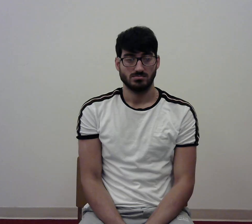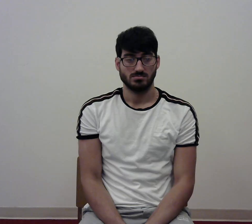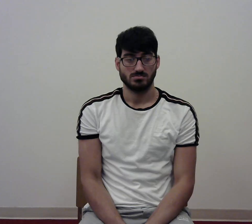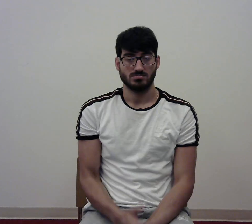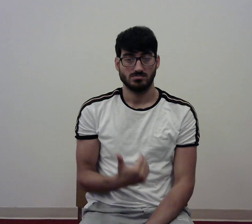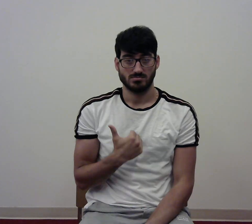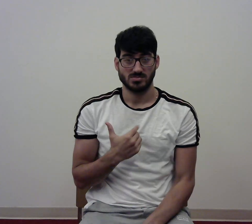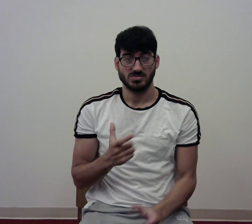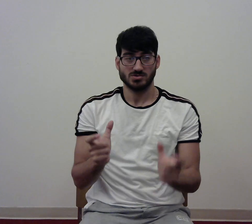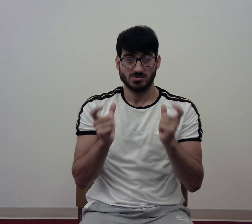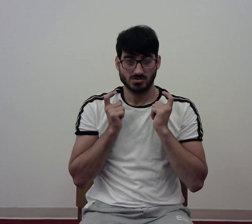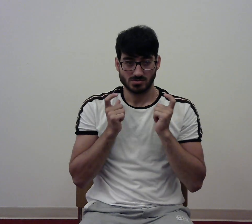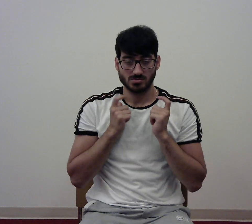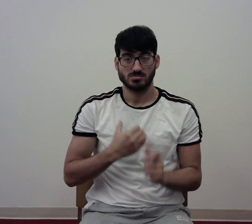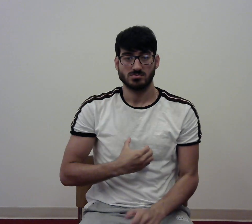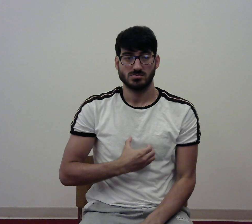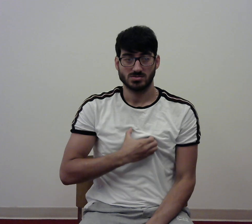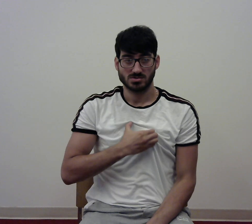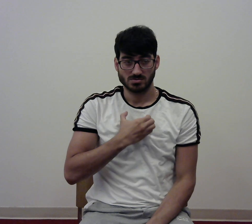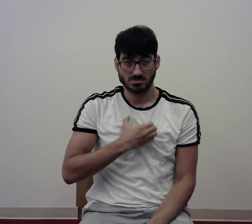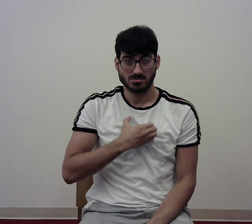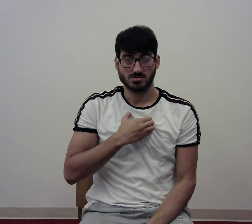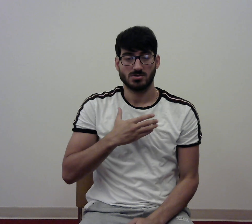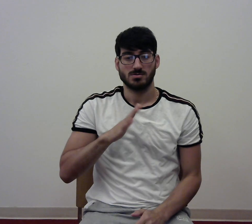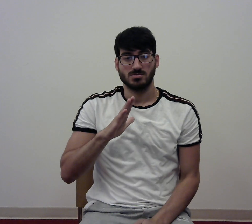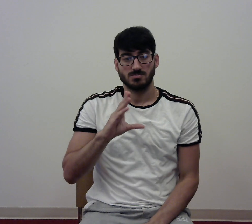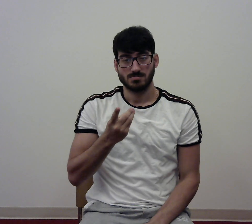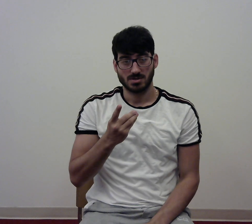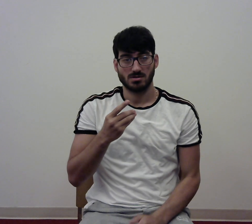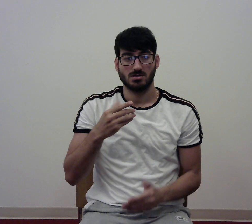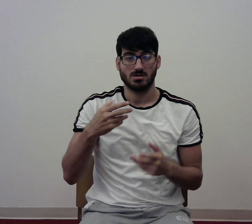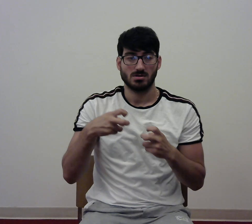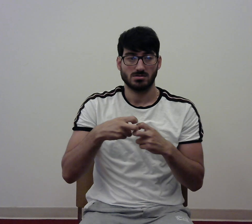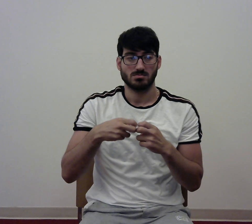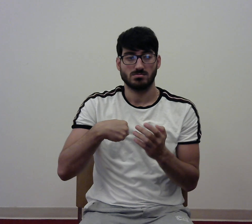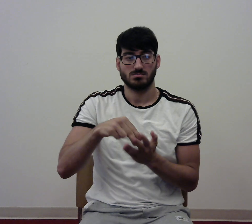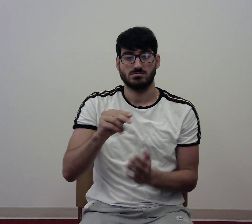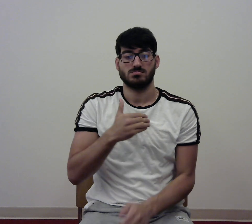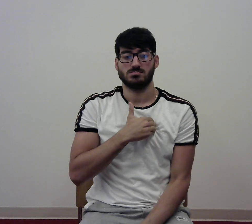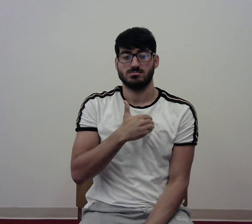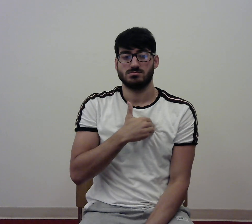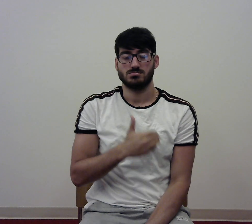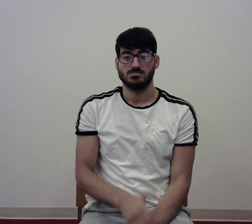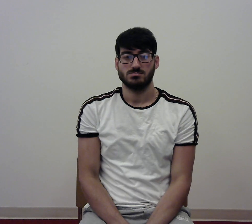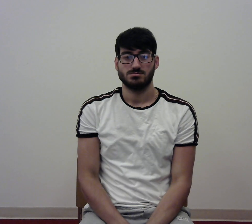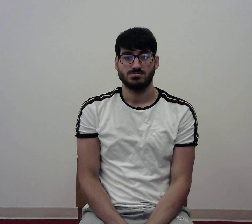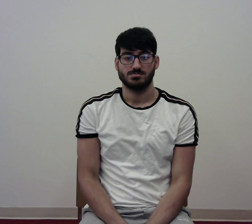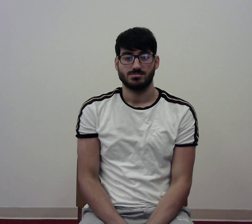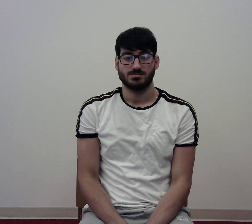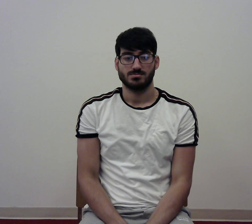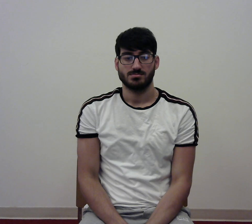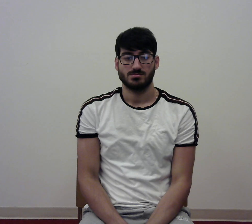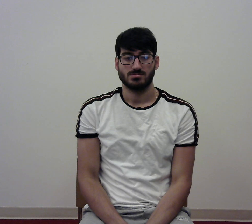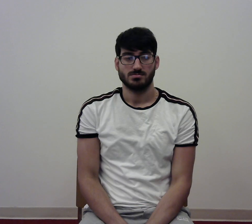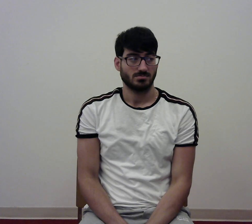Mən kostyum, qalstuk və ayaqqabı almaq istəyirəm